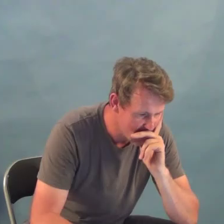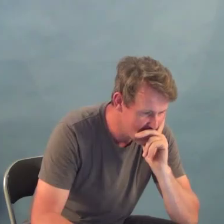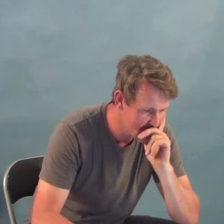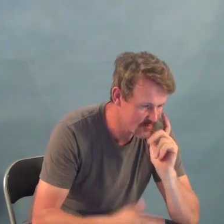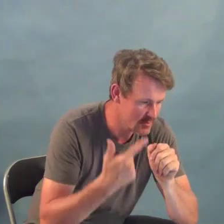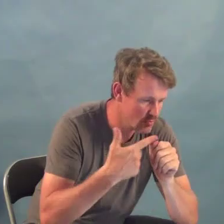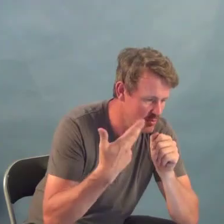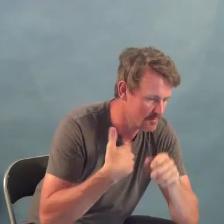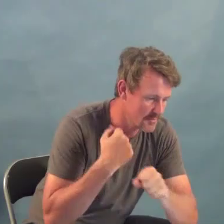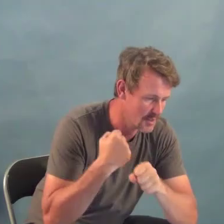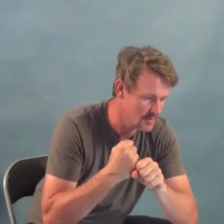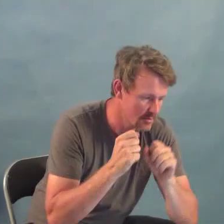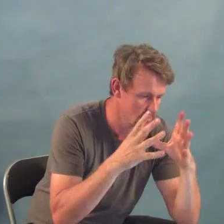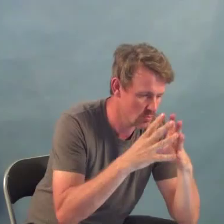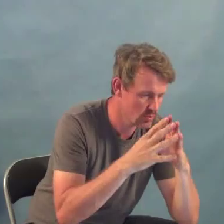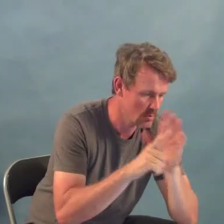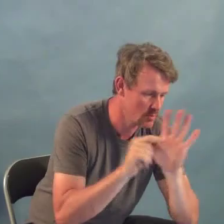Dwudziestego trzeciego pracuję od dziesiątej do szóstej.